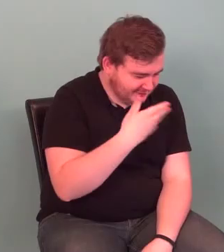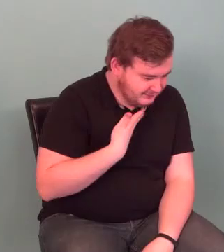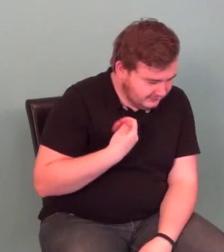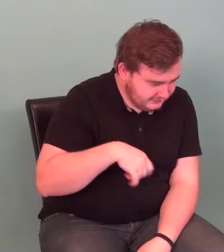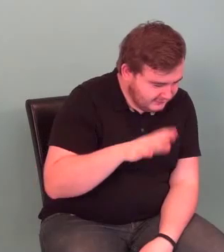Daj mi spokój.